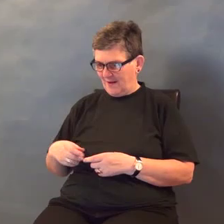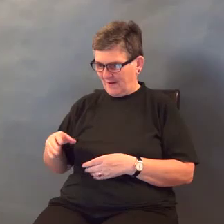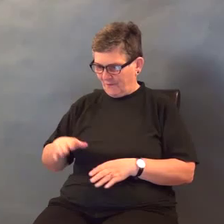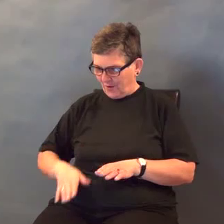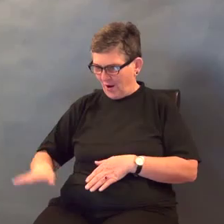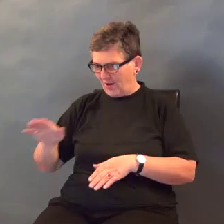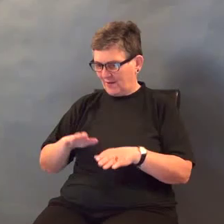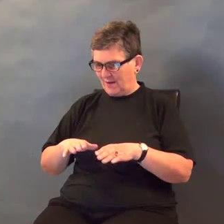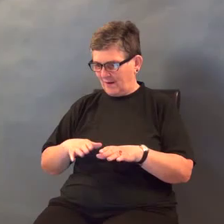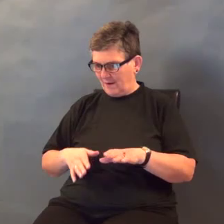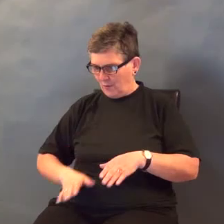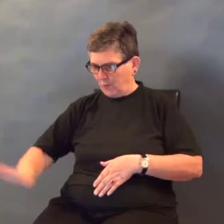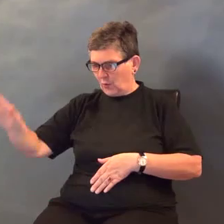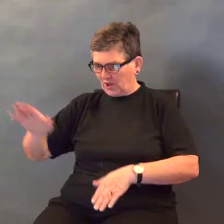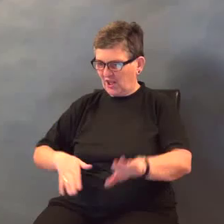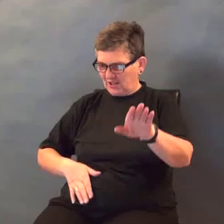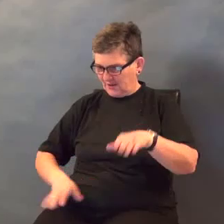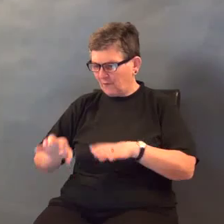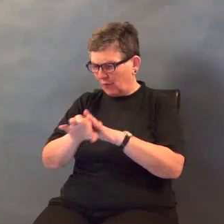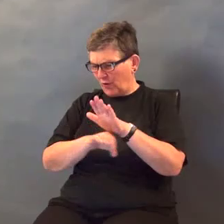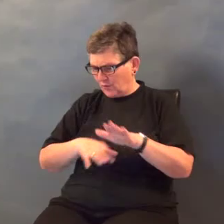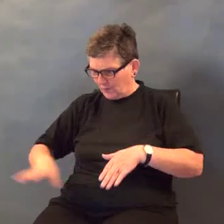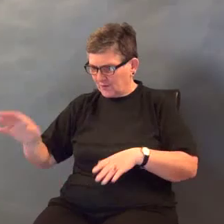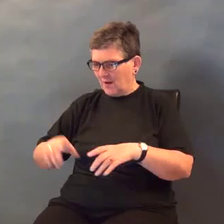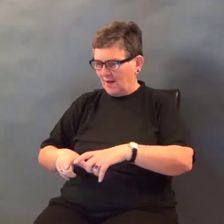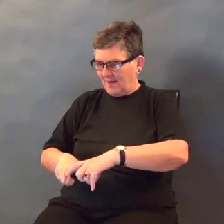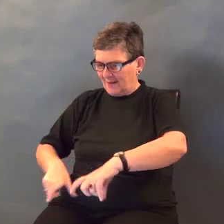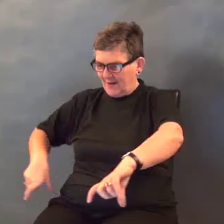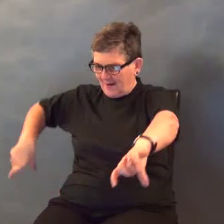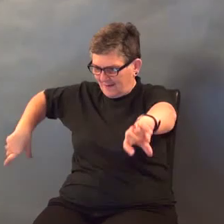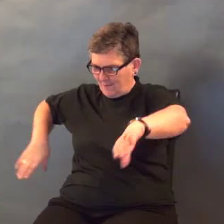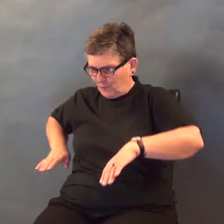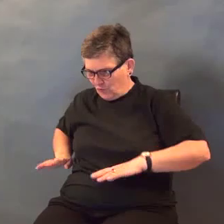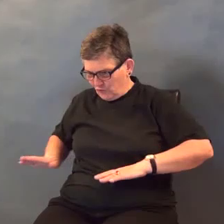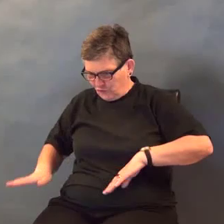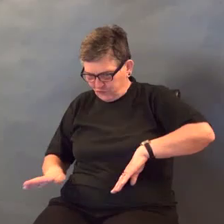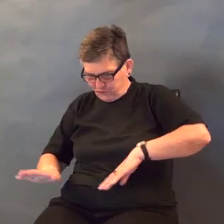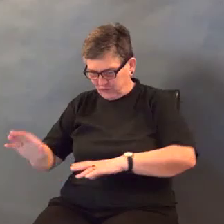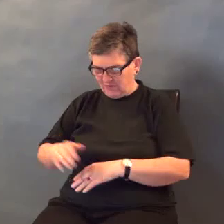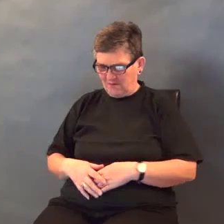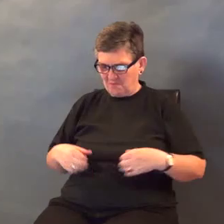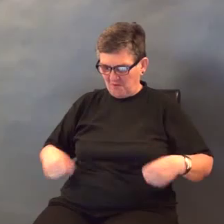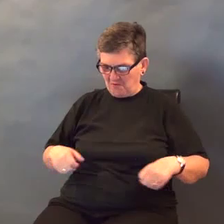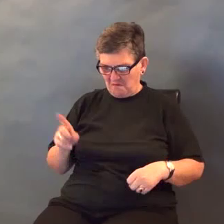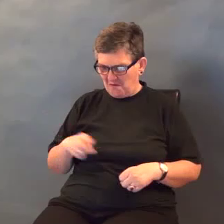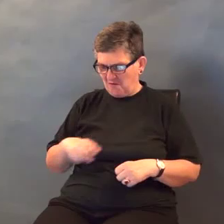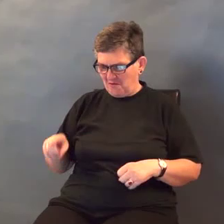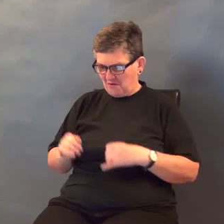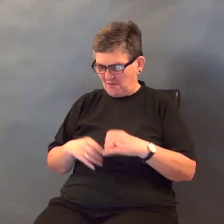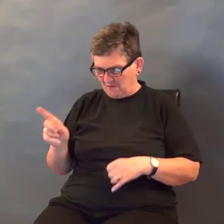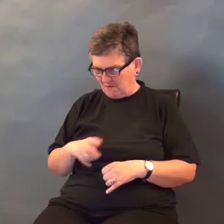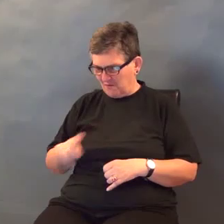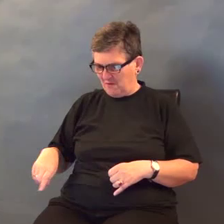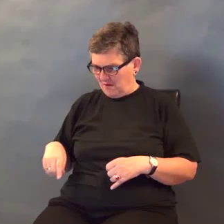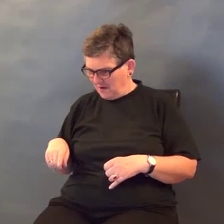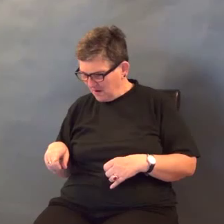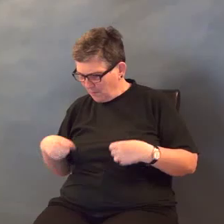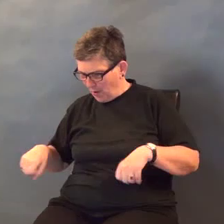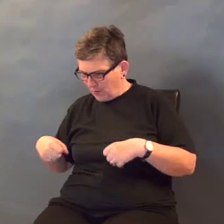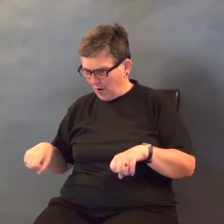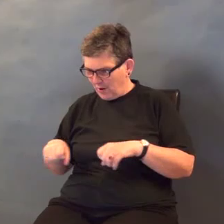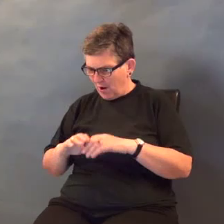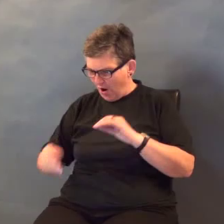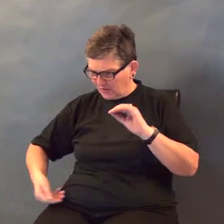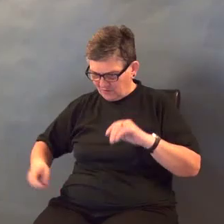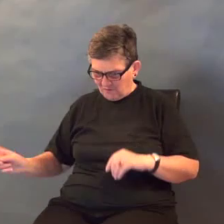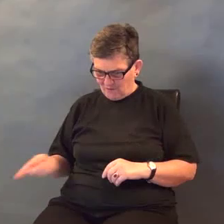Są rolki oraz deskorolka, a motor jest zakazany, bo na znaku jest przekreślony motor, motorower oraz rower szosowy.